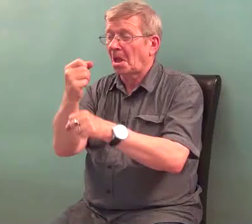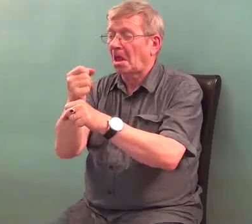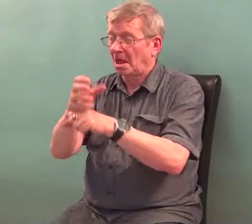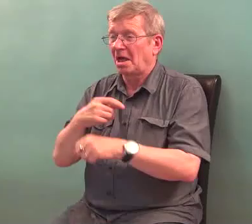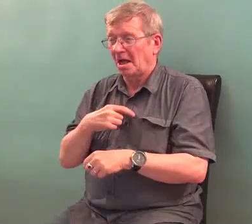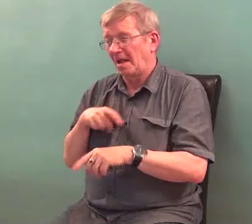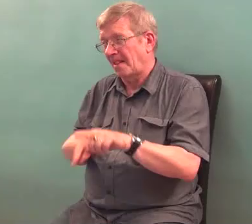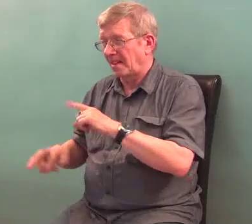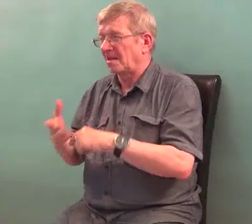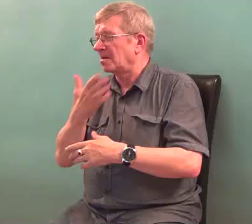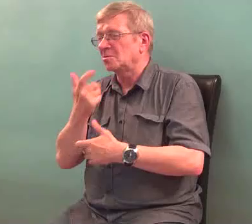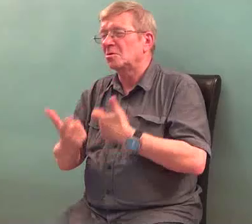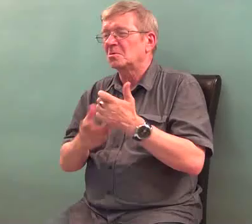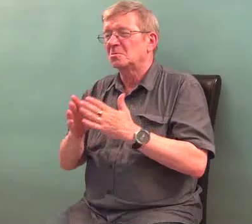Ja się pałętam, nie mam co robić w domu.